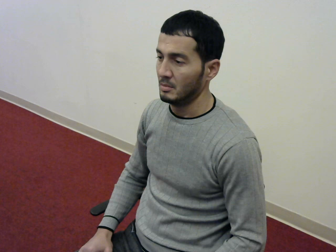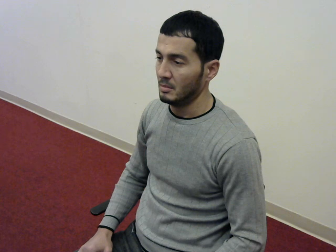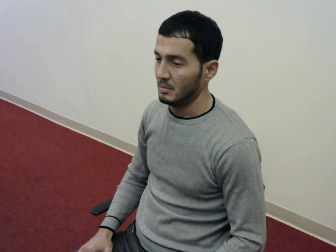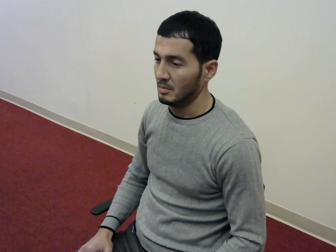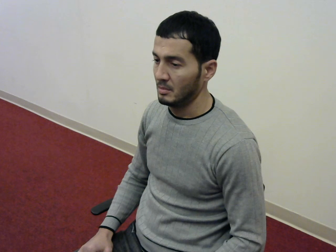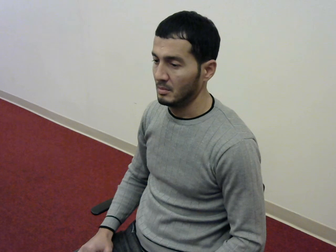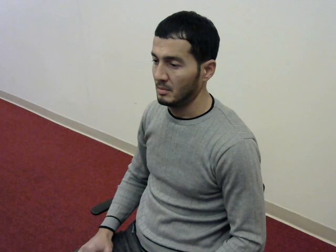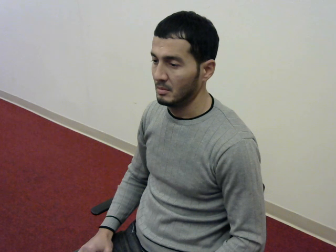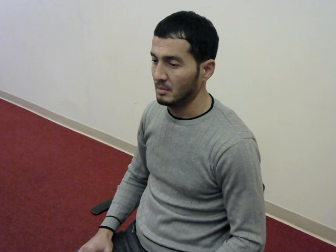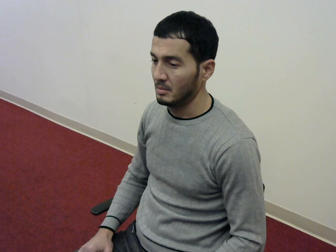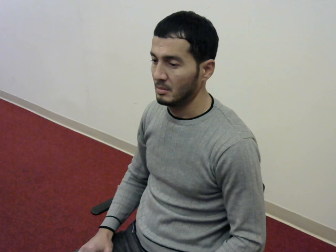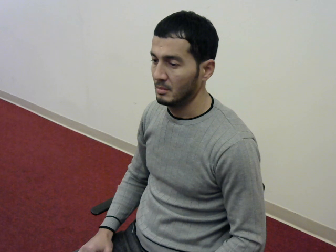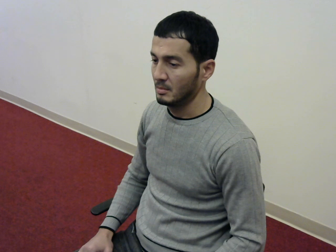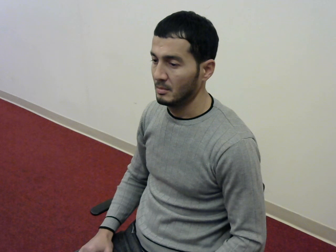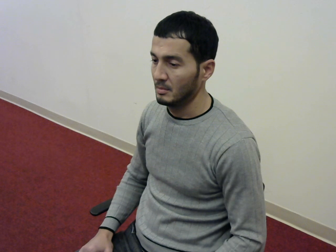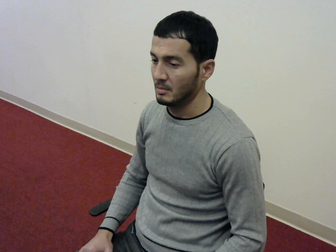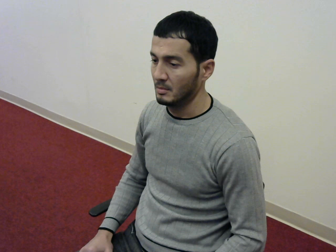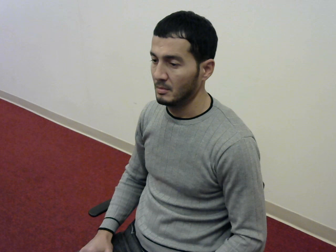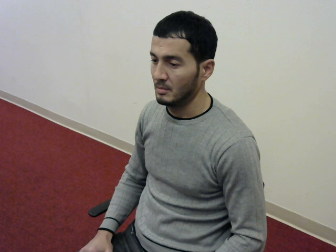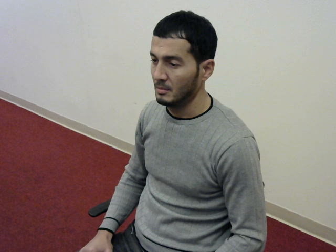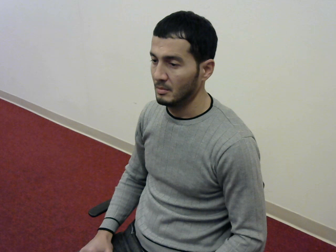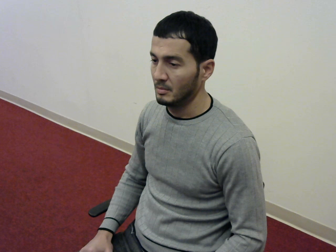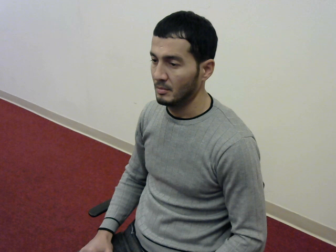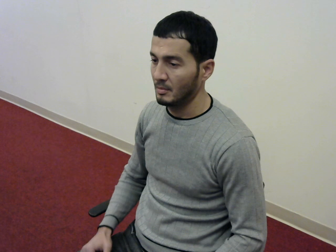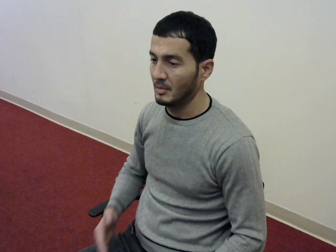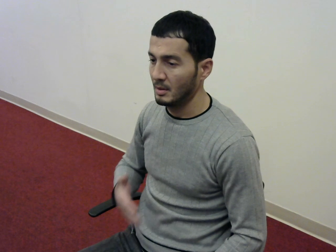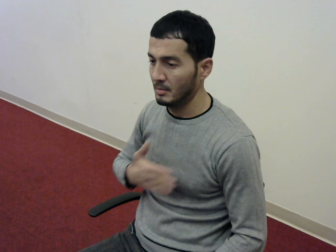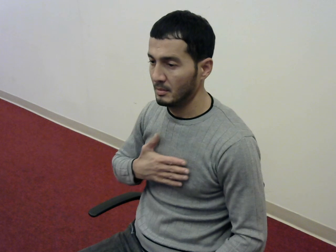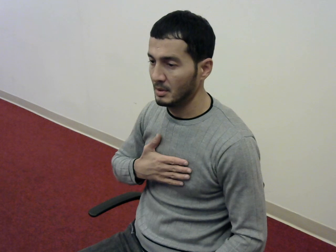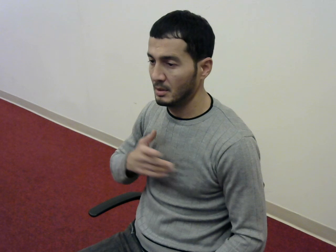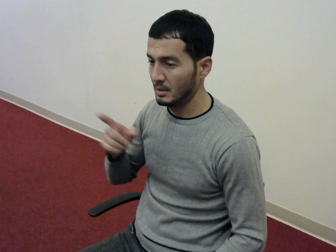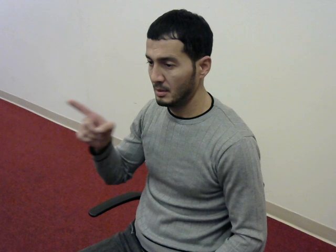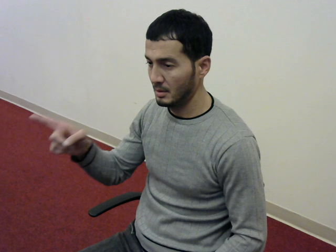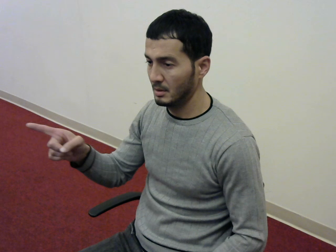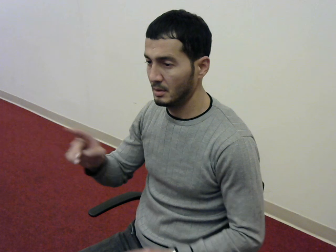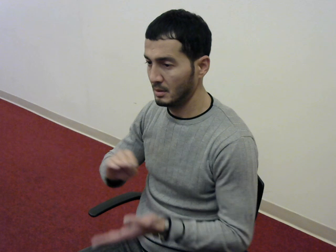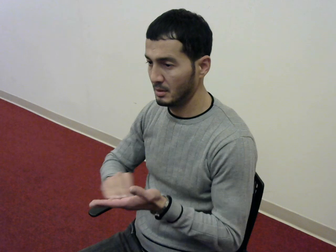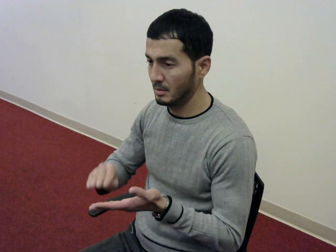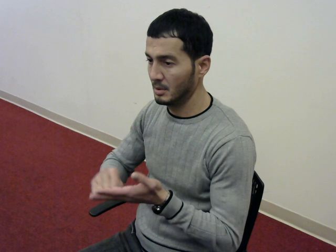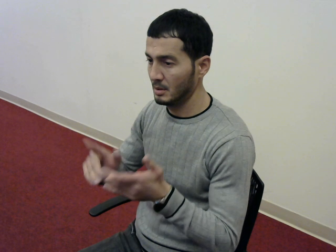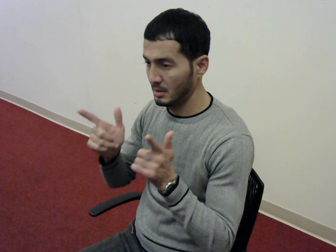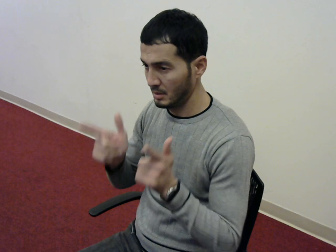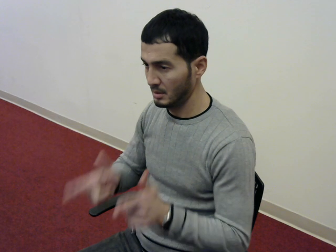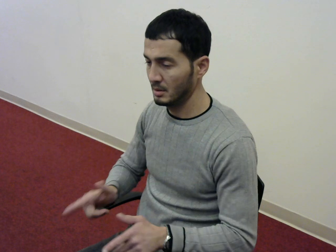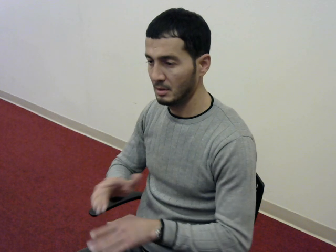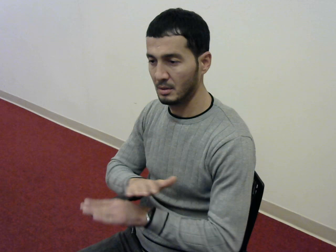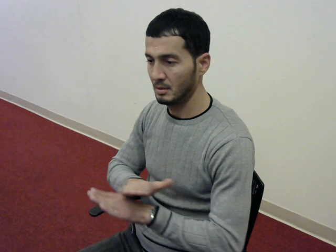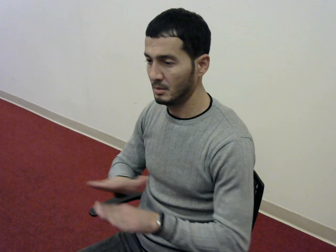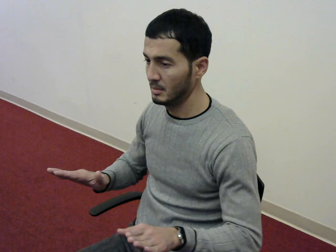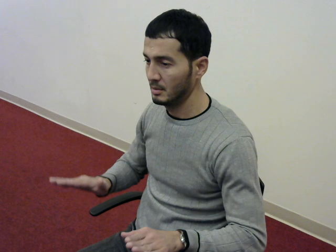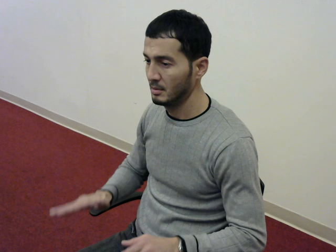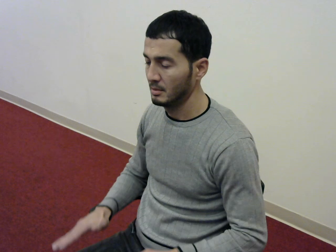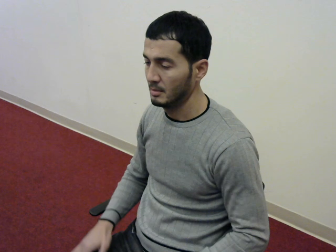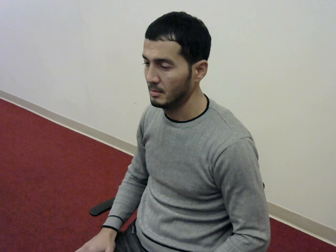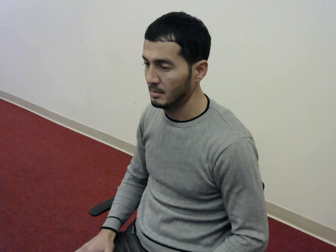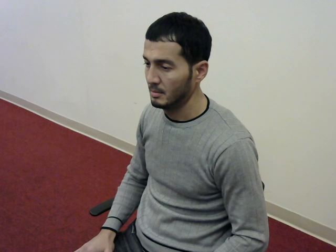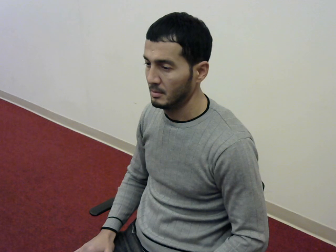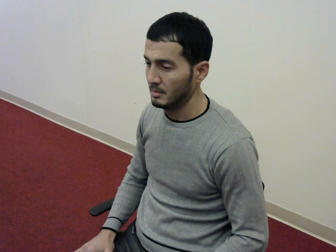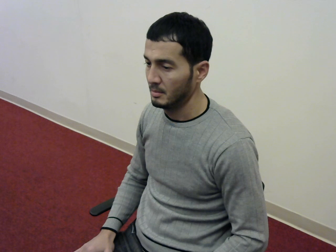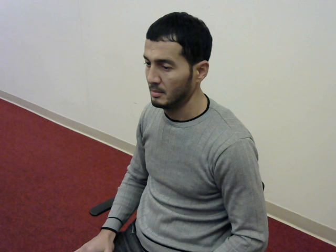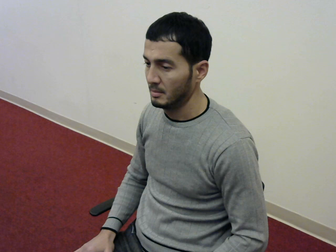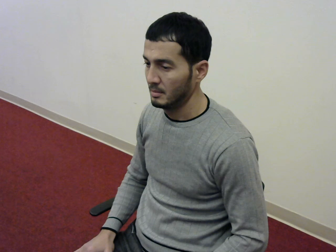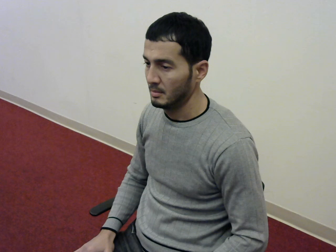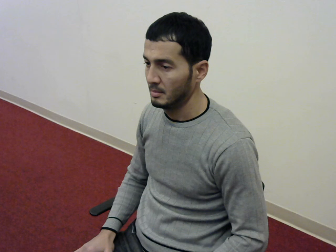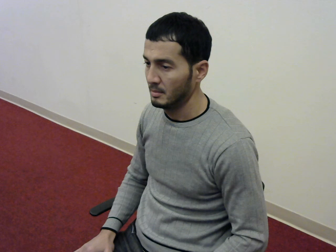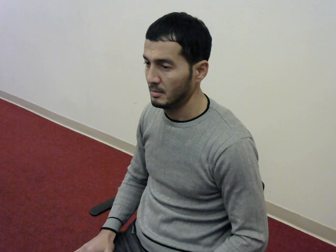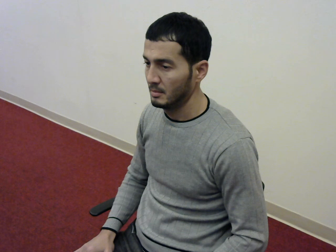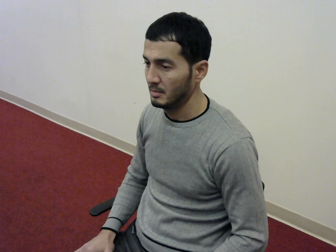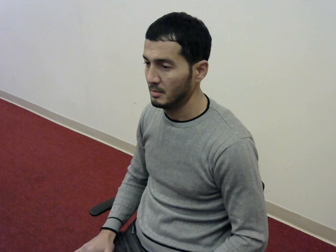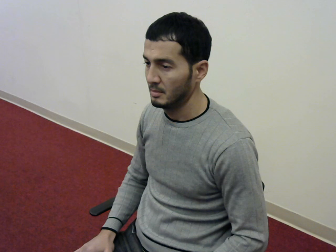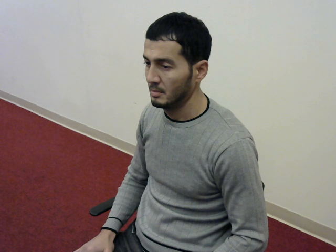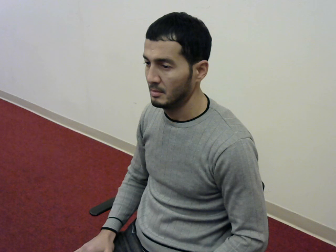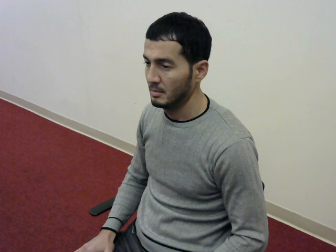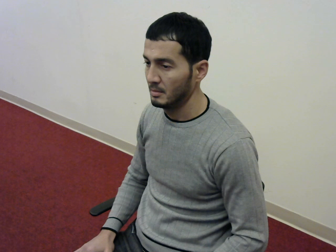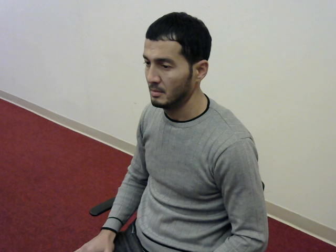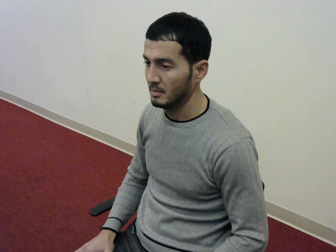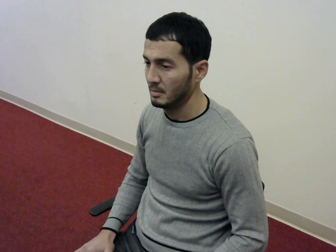Mən onun yazdıqları ilə razı deyiləm